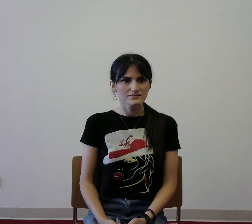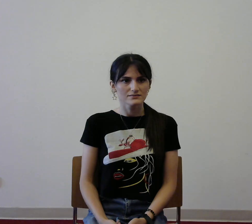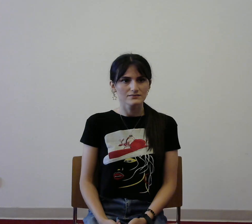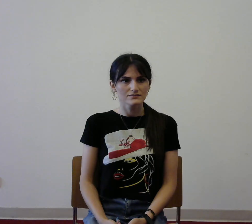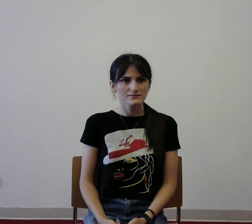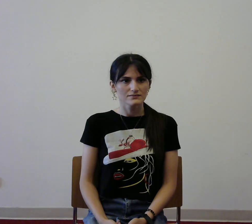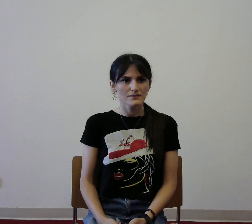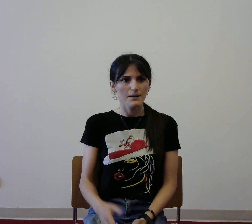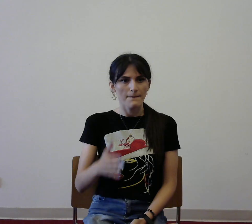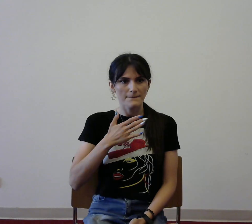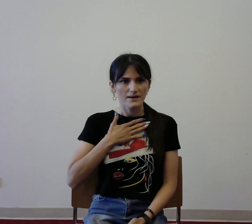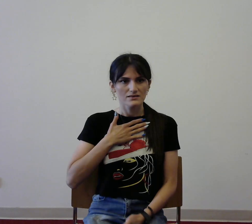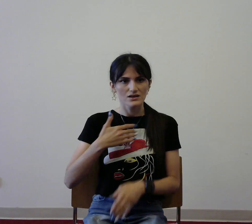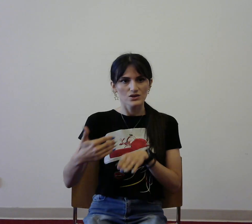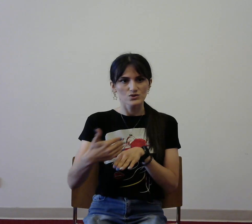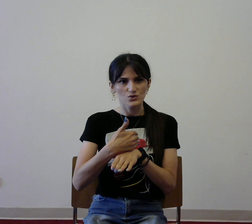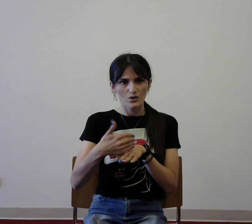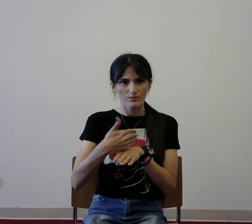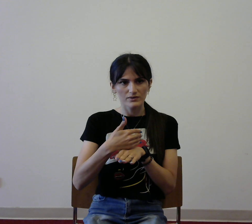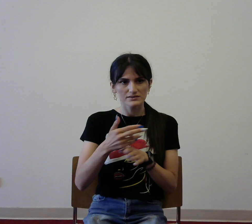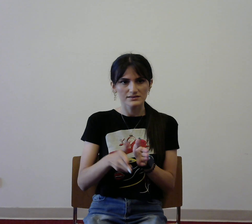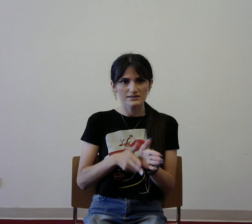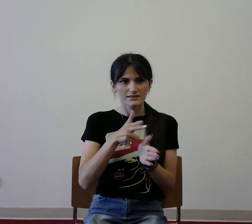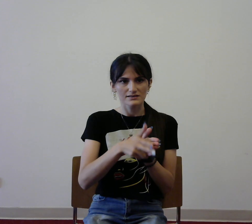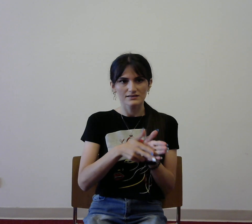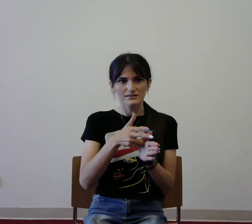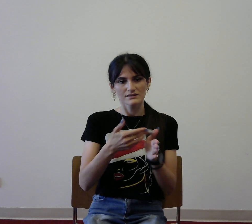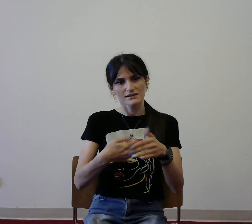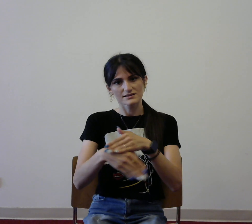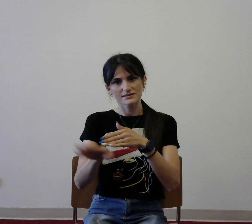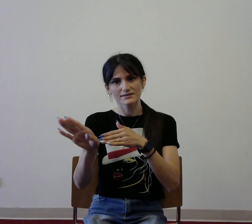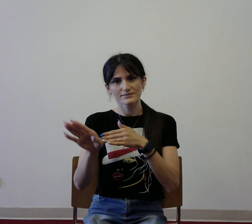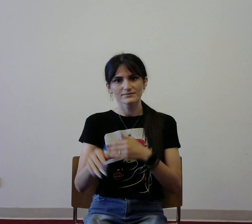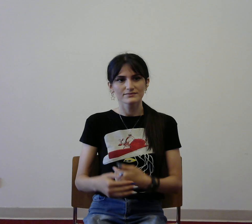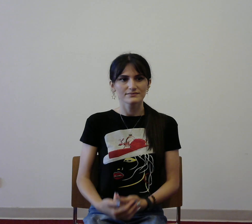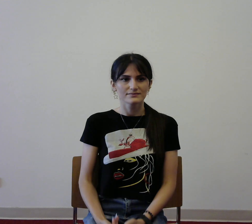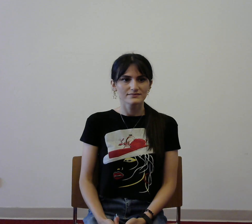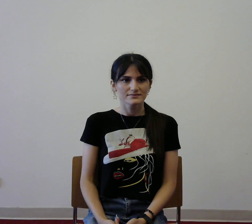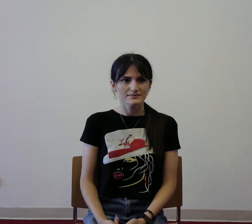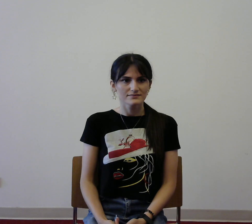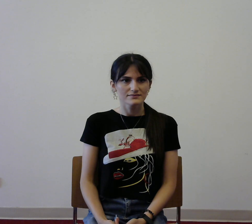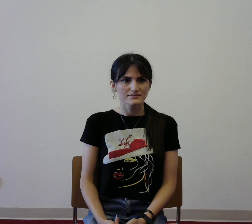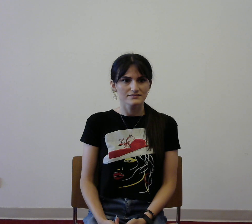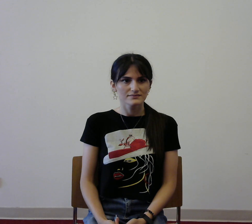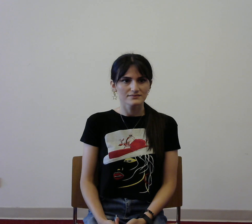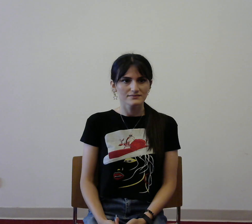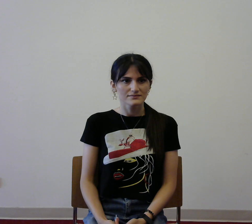Mən Sumqayıta qatarla gedirəm